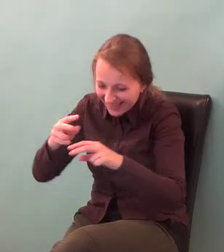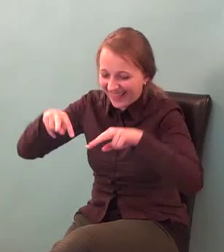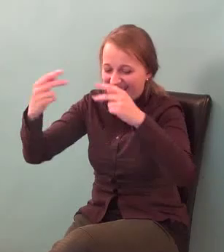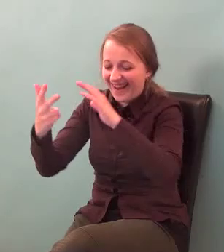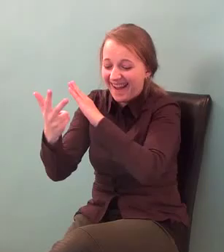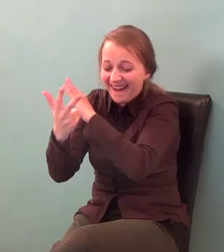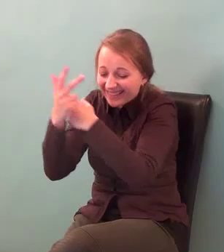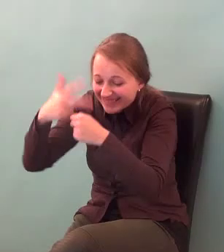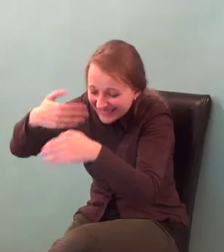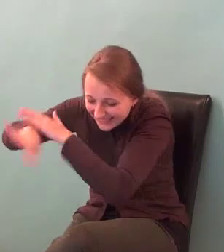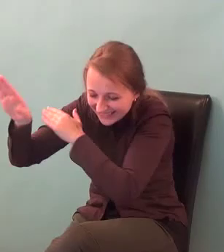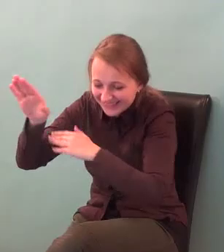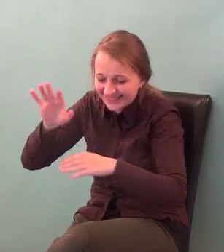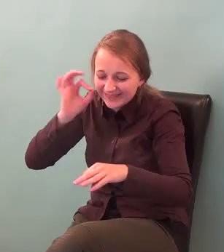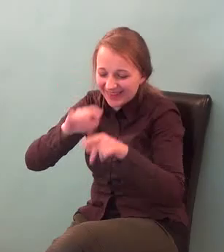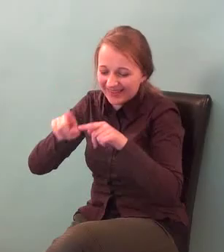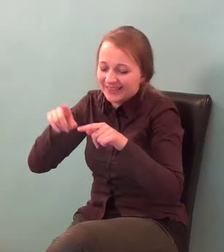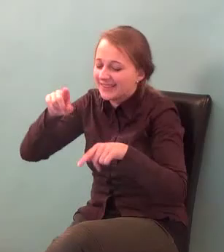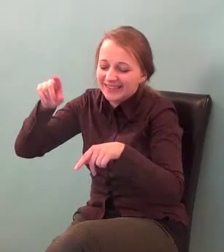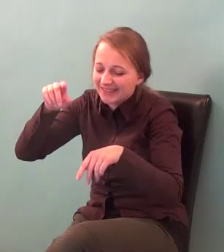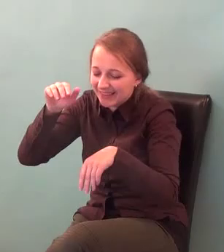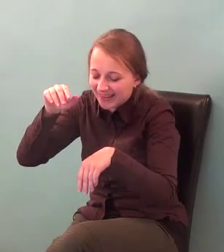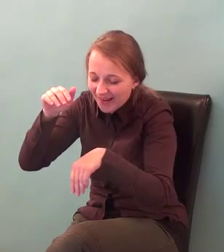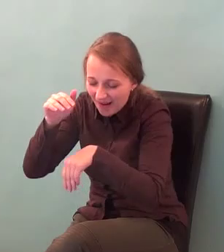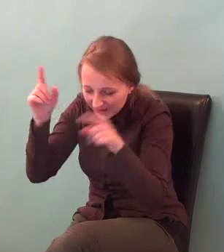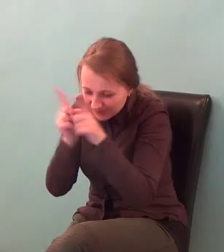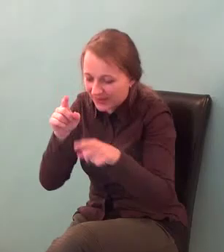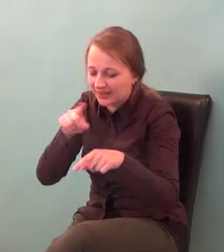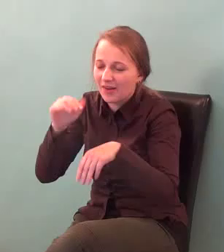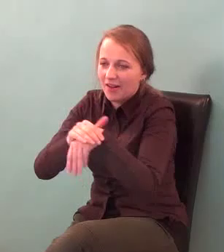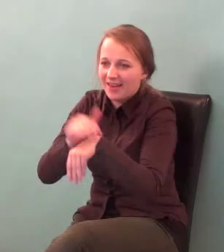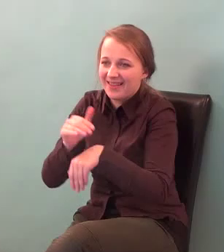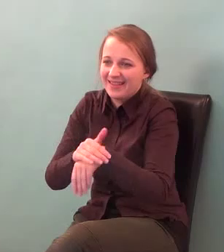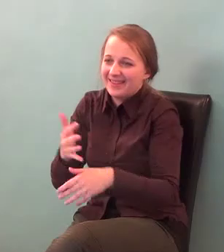Następnie, o osiemnastej trzydzieści, wychodzę na spotkanie z siostrą... nie... na spotkanie z kolegą.